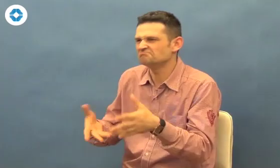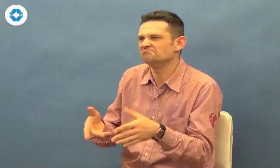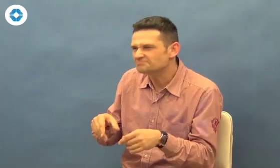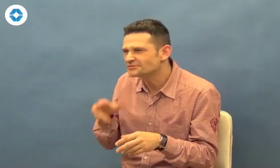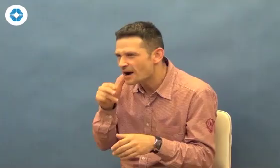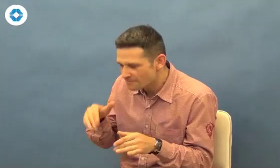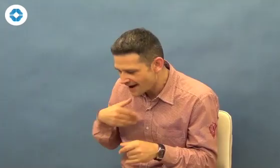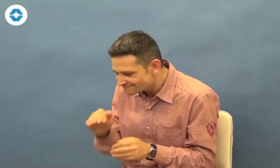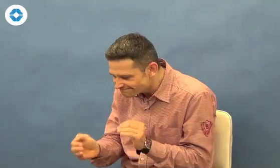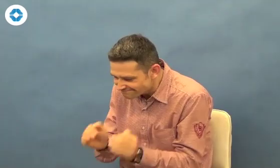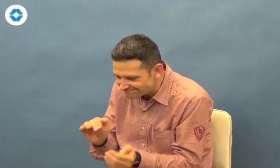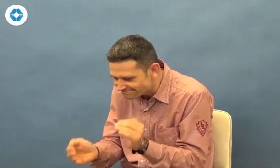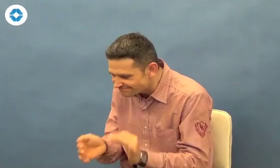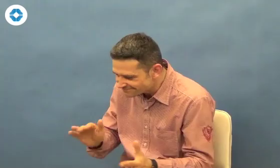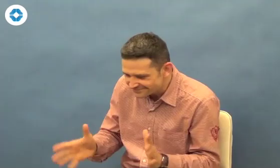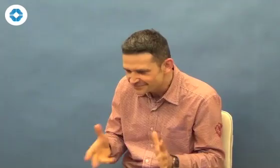Chłopiec opiekuje się żabą.